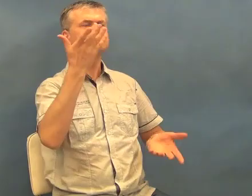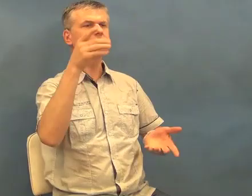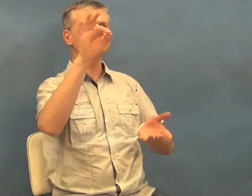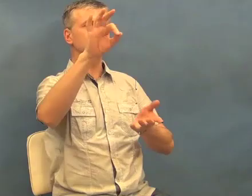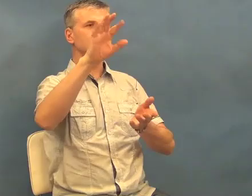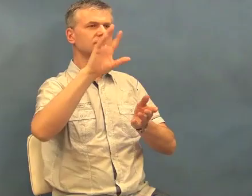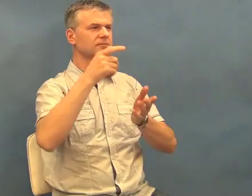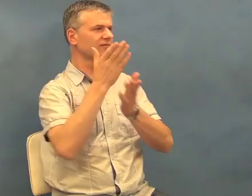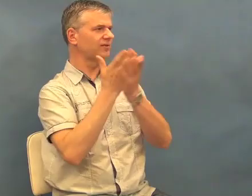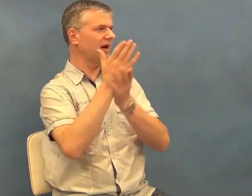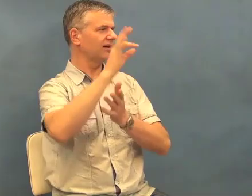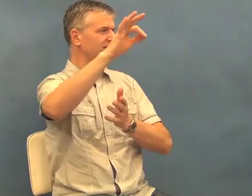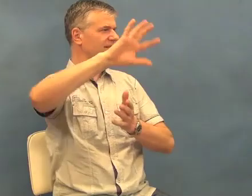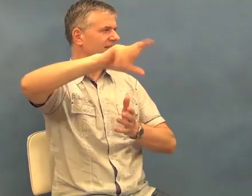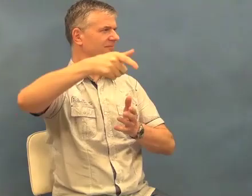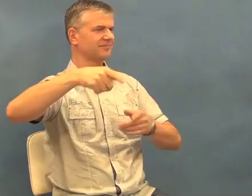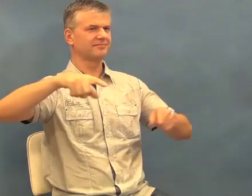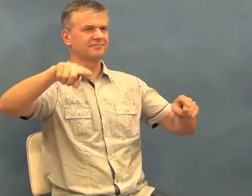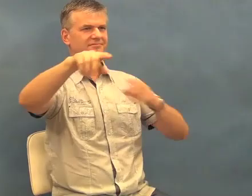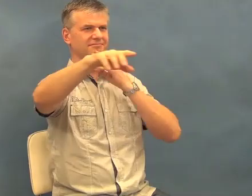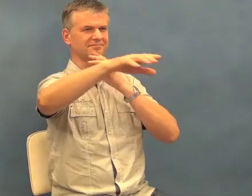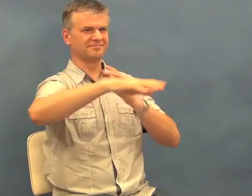To chyba znak dotyczący innej wiary.